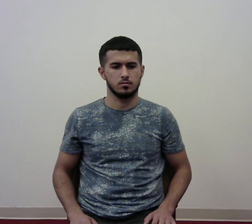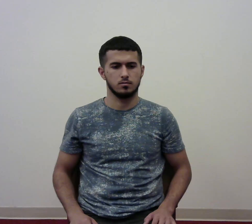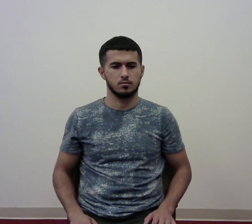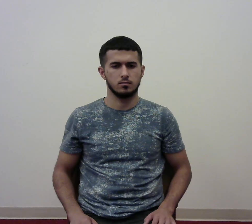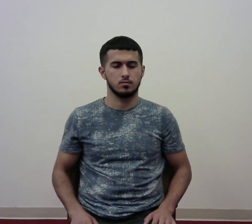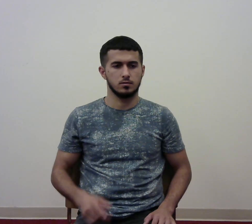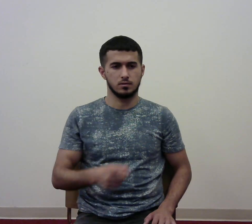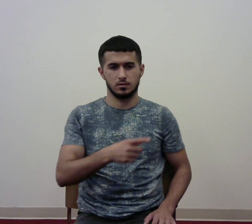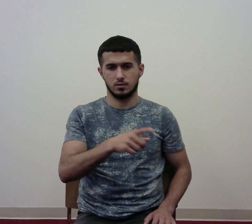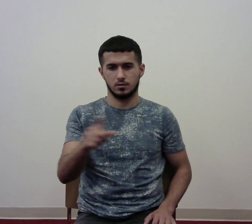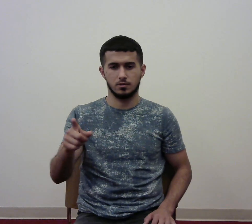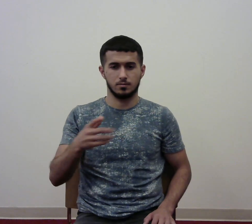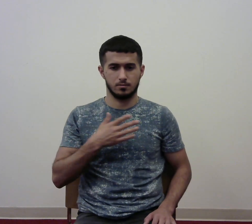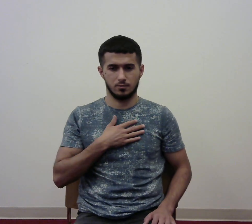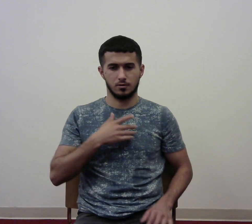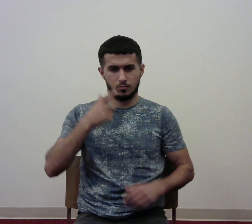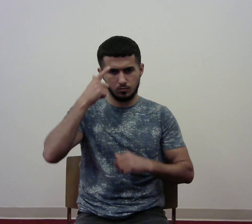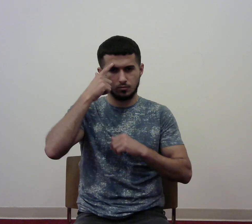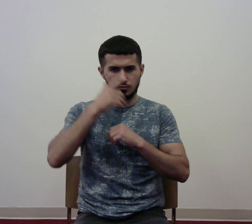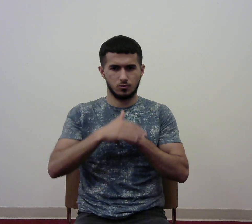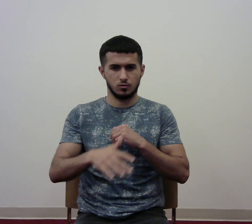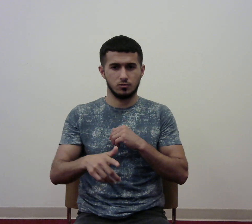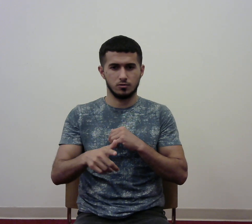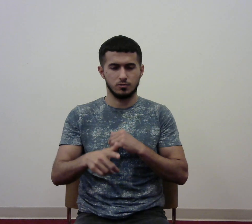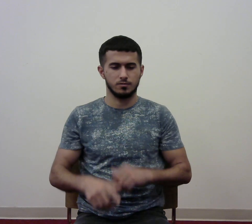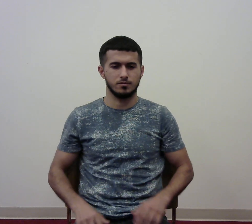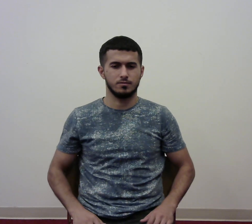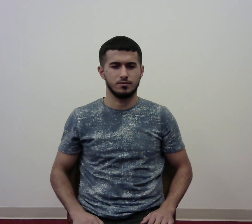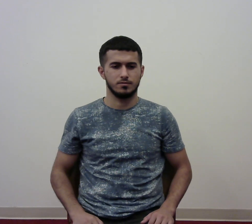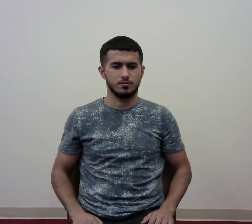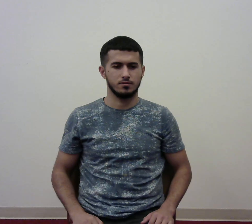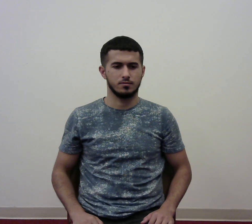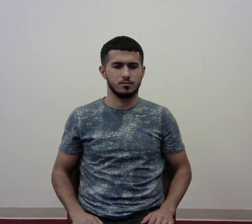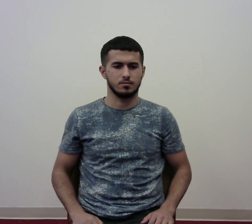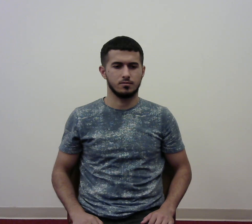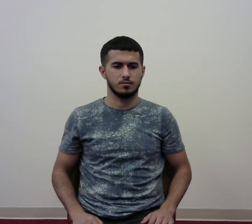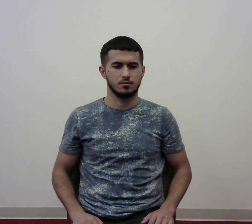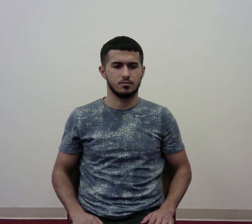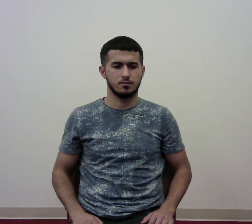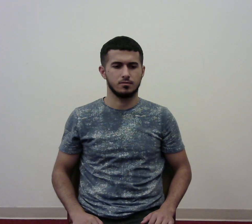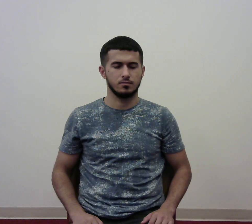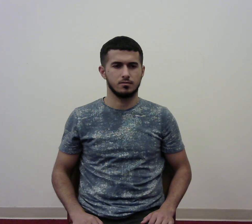Siz məni başa düşürsüz?